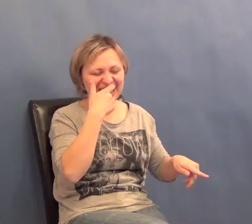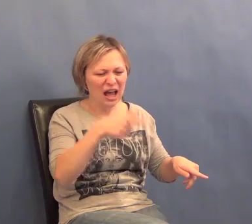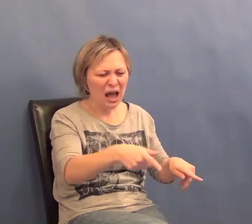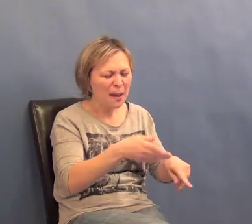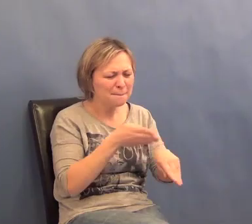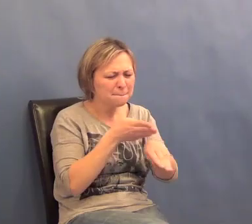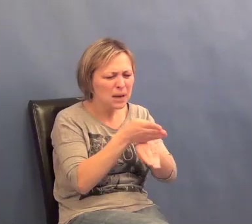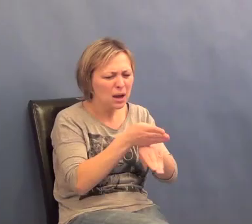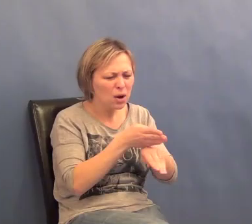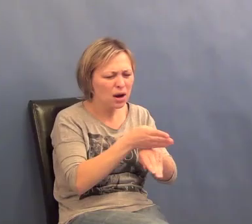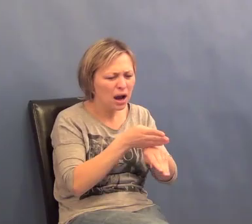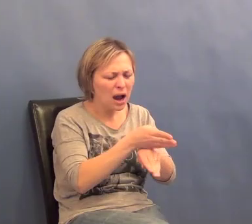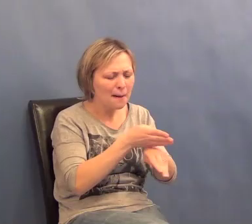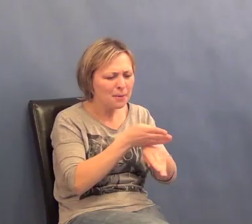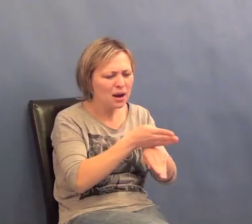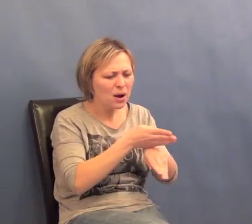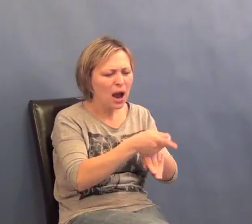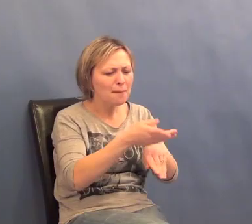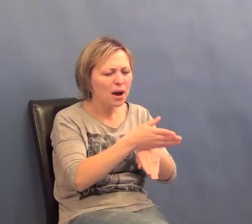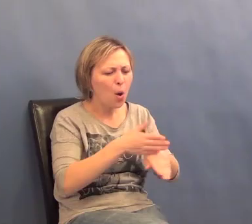To piłowanie, piłowanie.